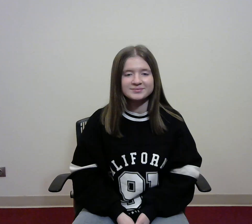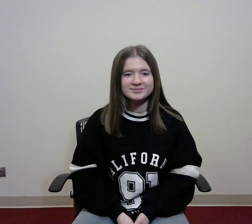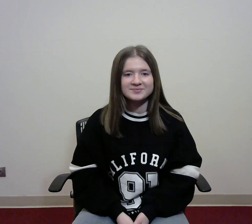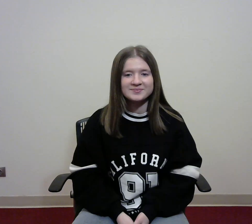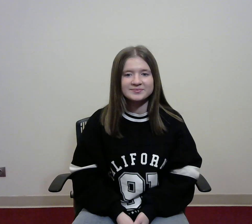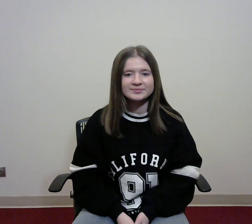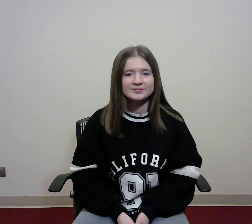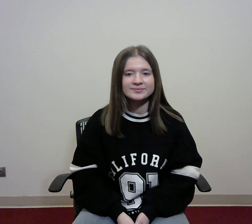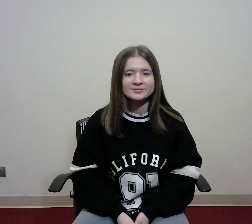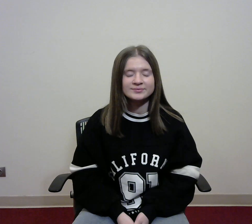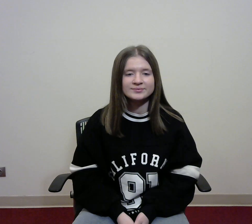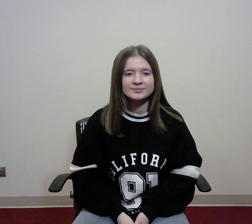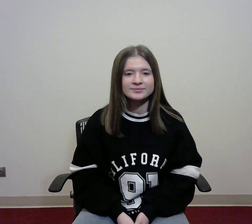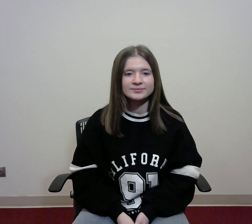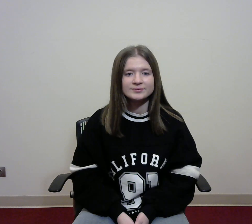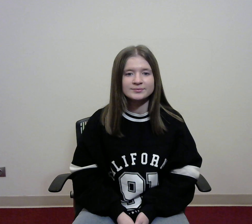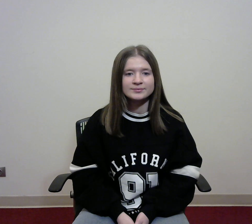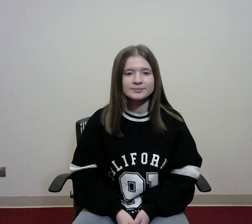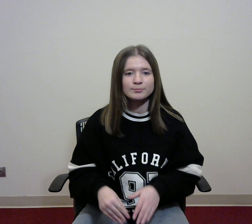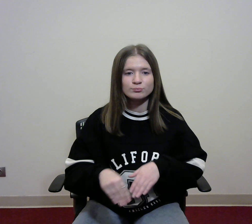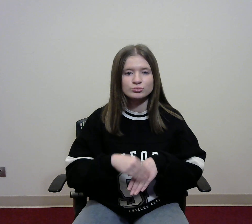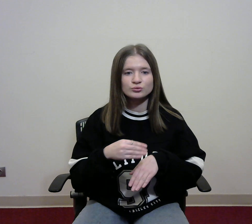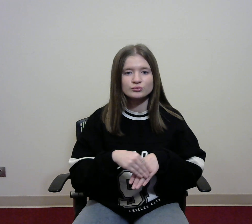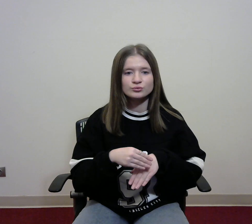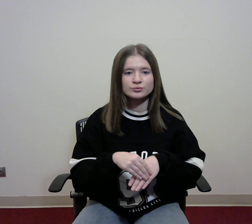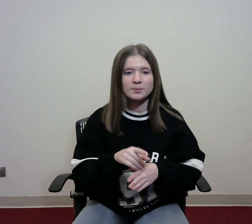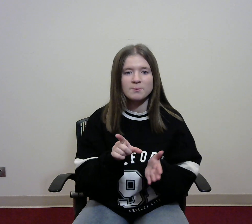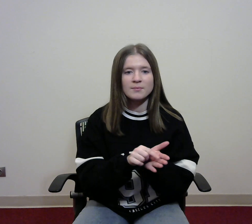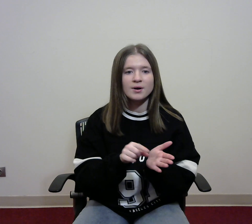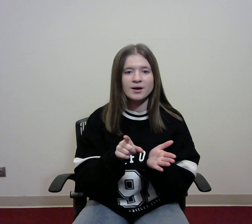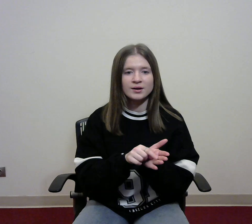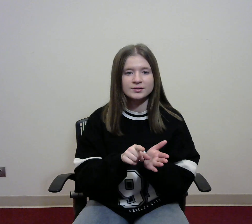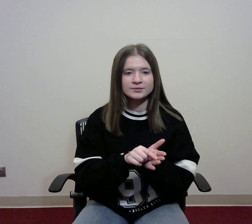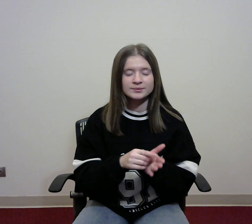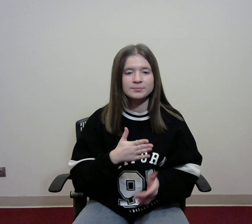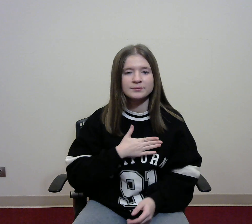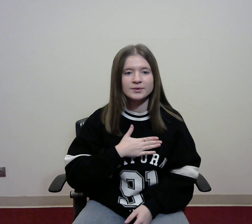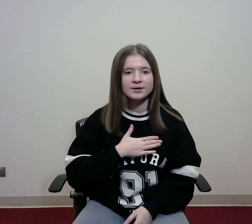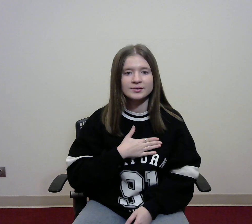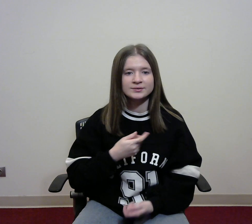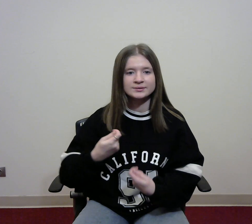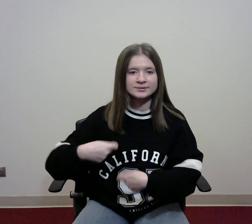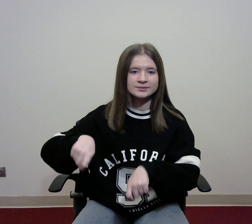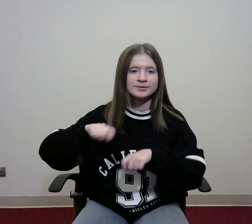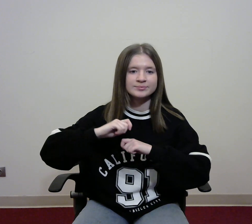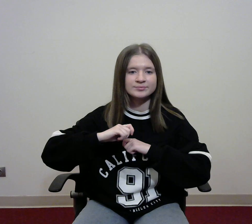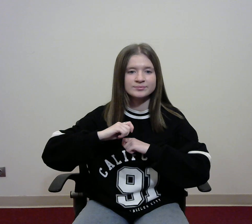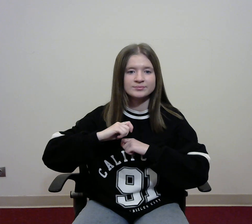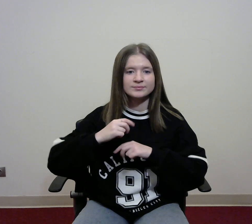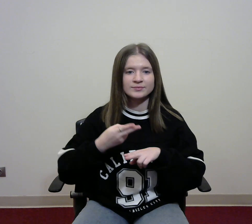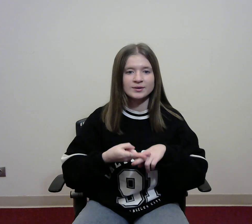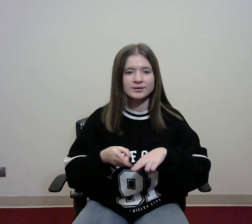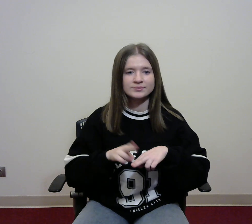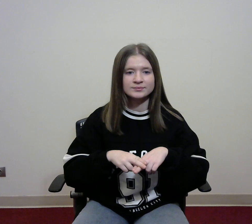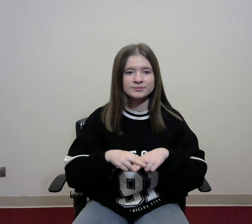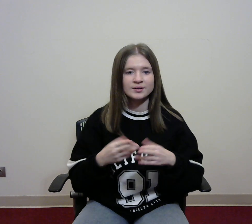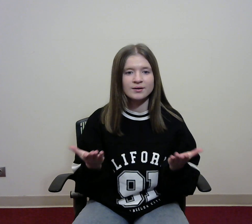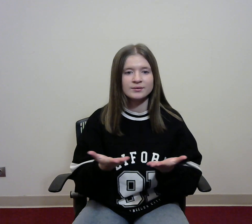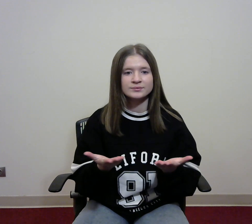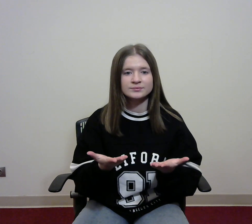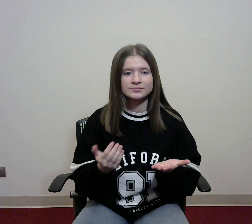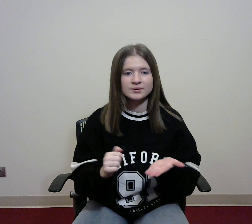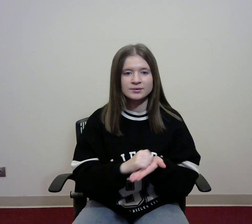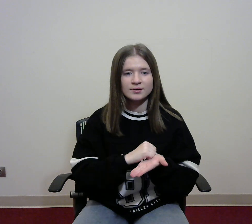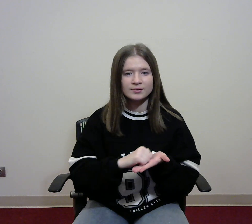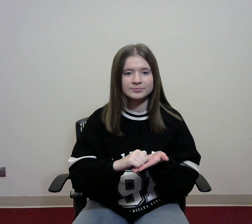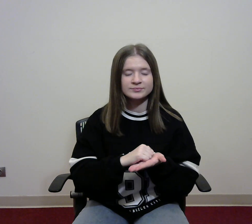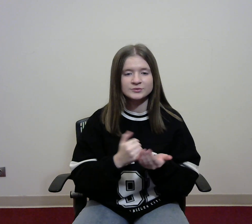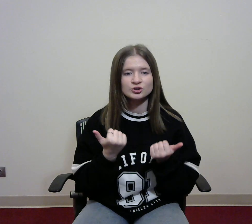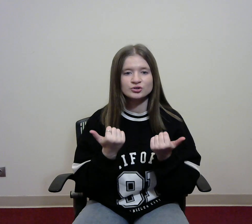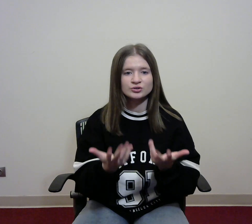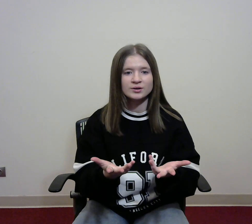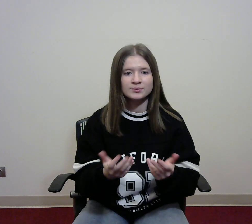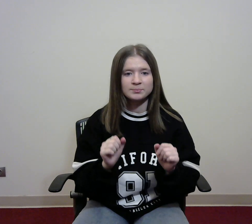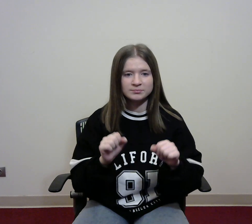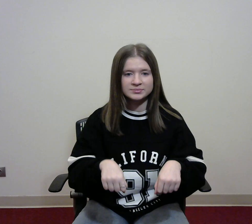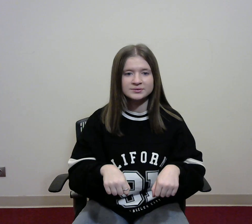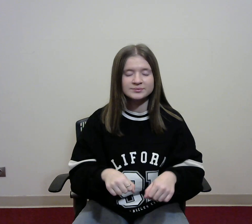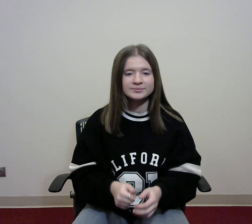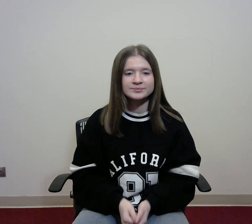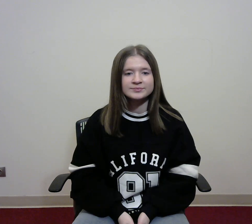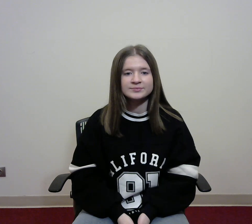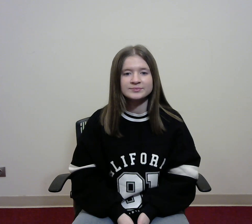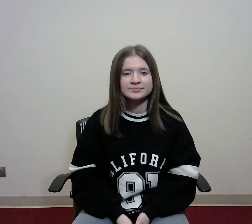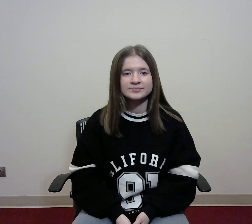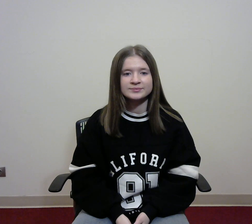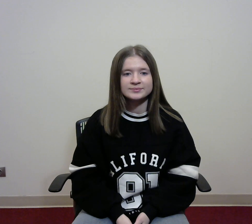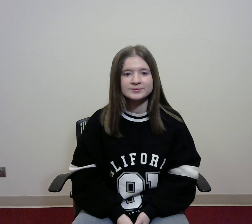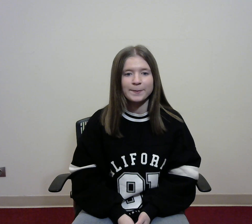Yoldaşımın pensiyasını mənə köçürmək üçün hansı sənədlər tələb olunur?